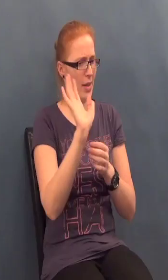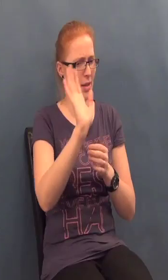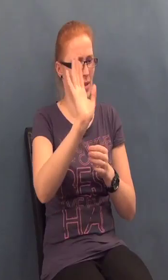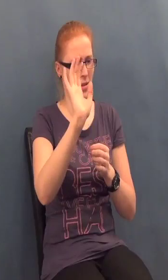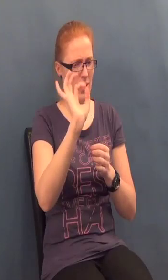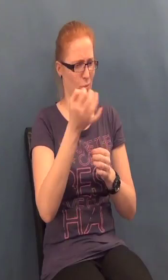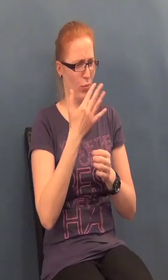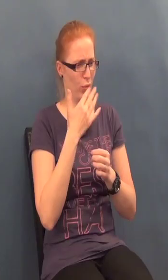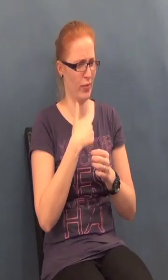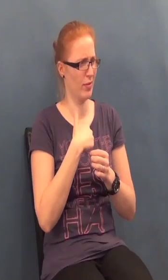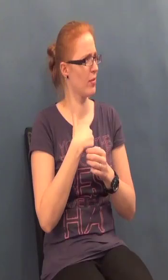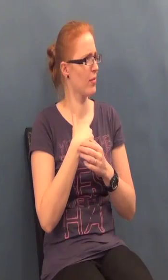Dobrze mówię.